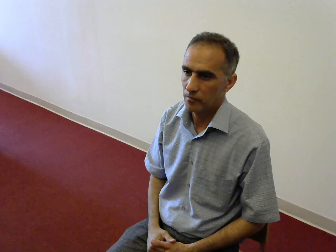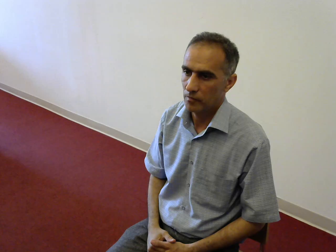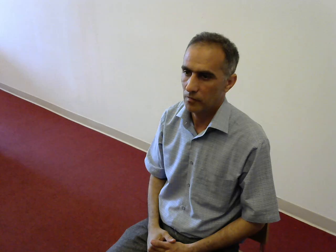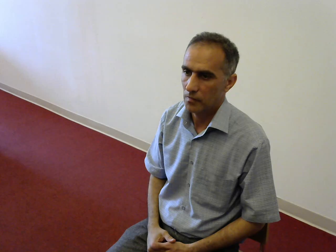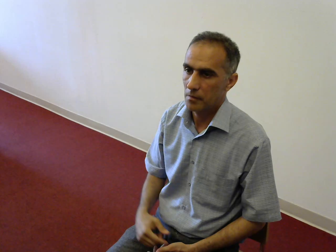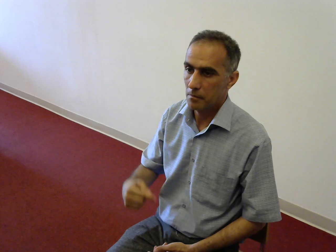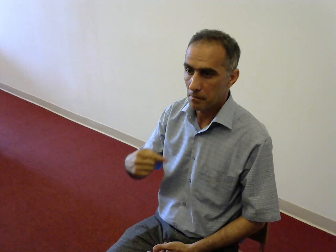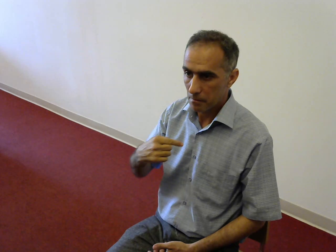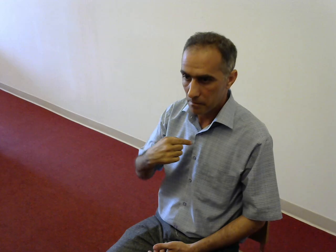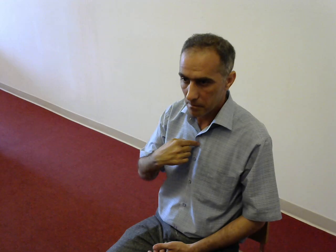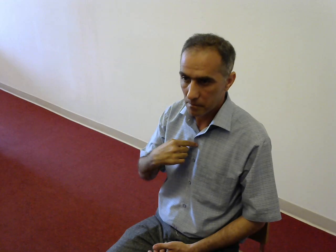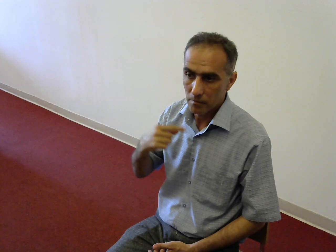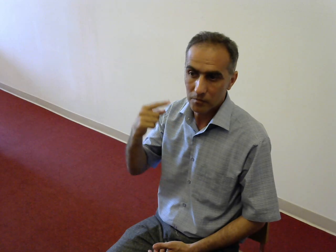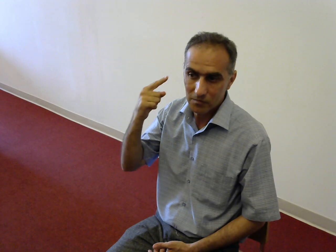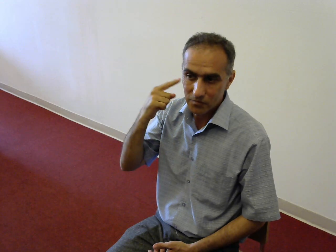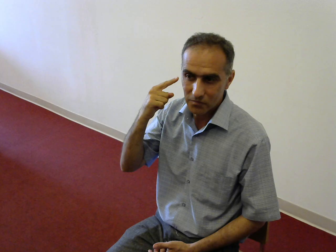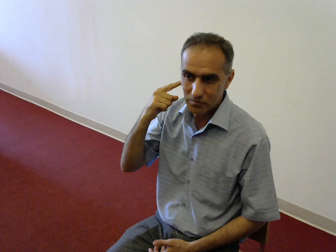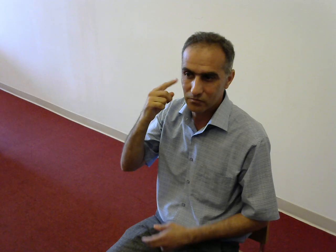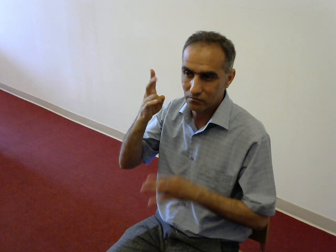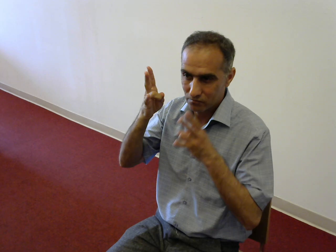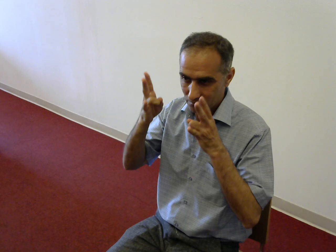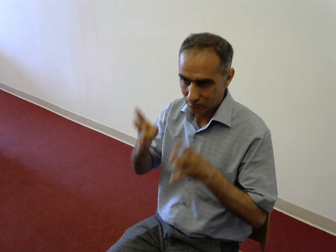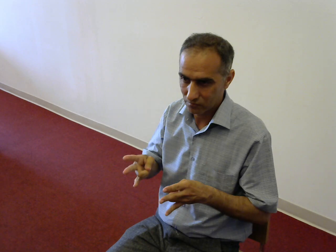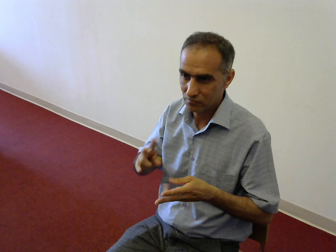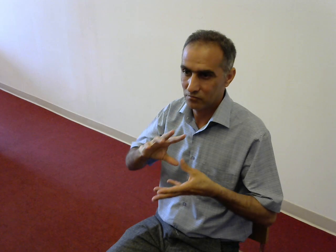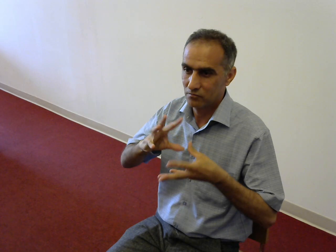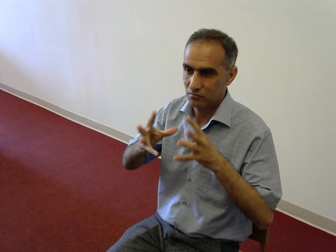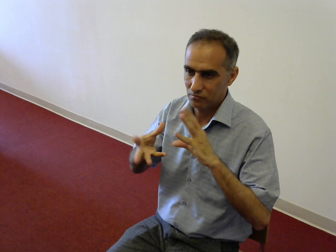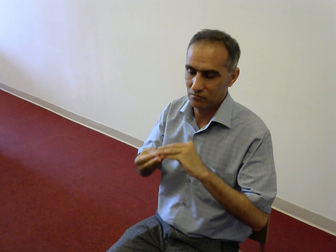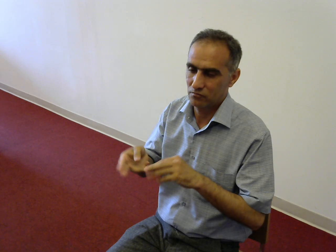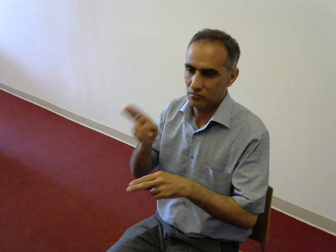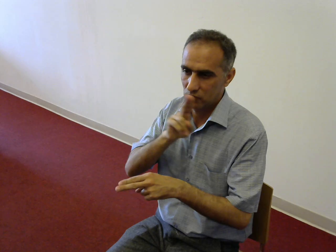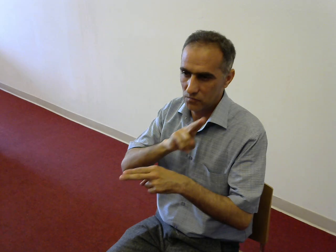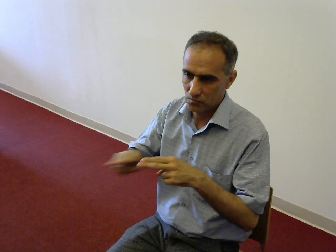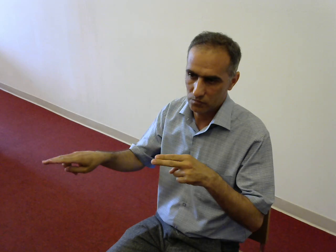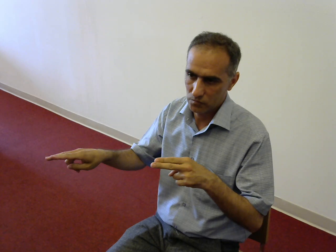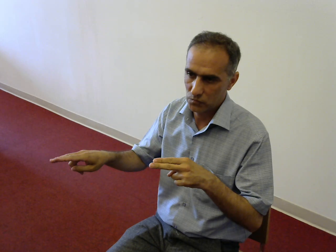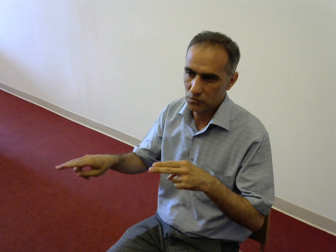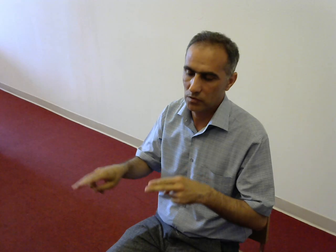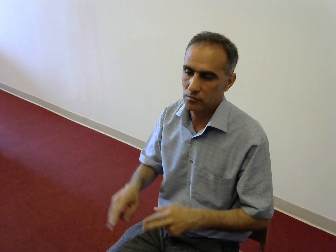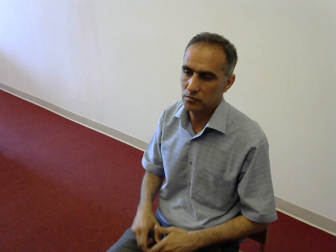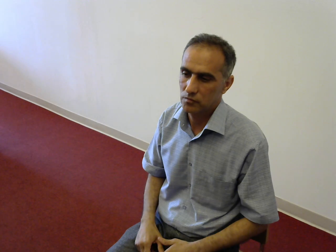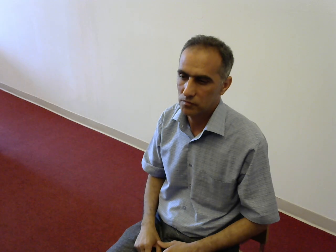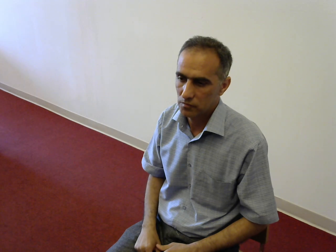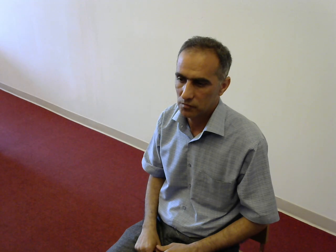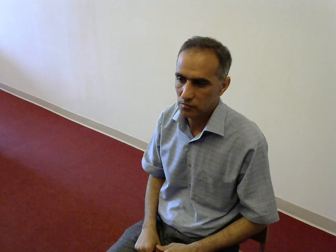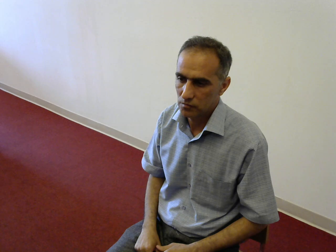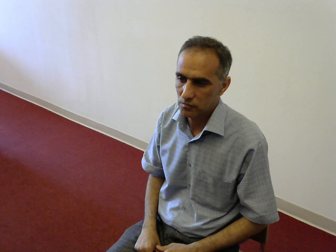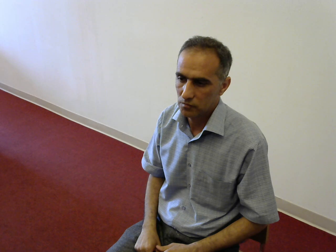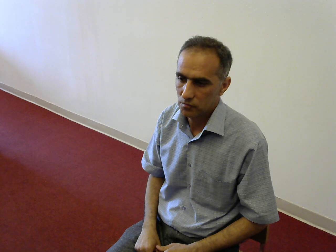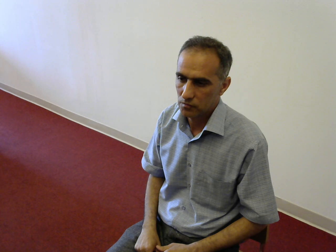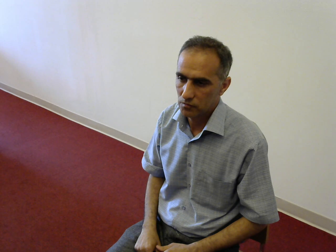Mən eşitməni qəza nəticəsində itirmişəm